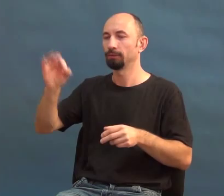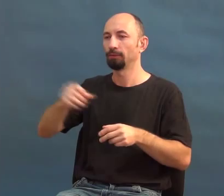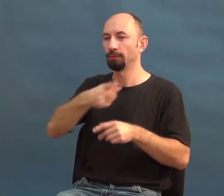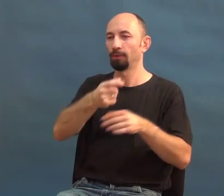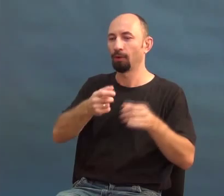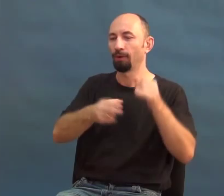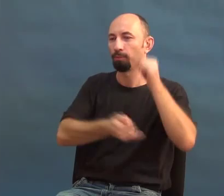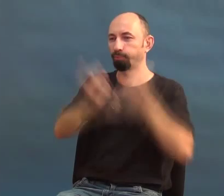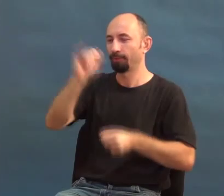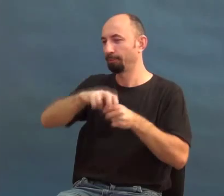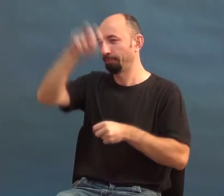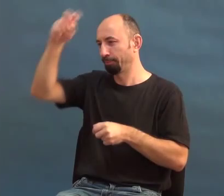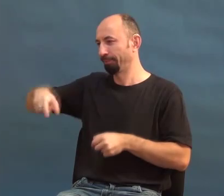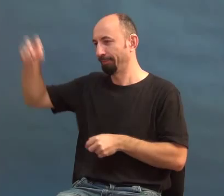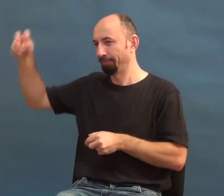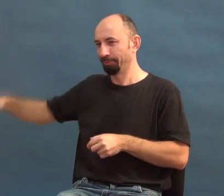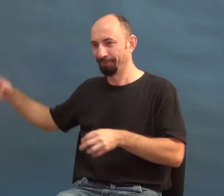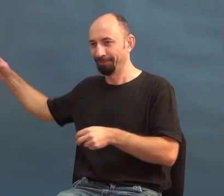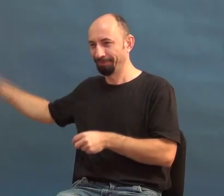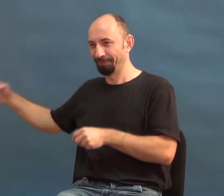Kot zostaje wykopany z budynku i upada, odbija się kilka razy.